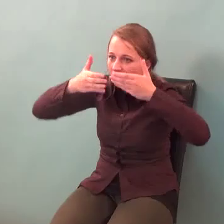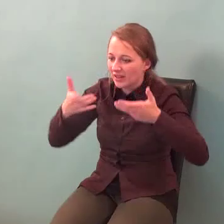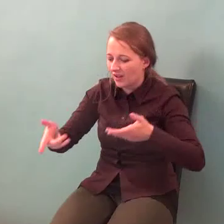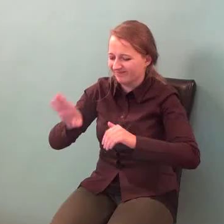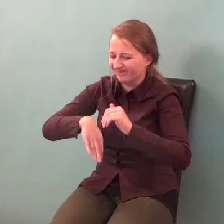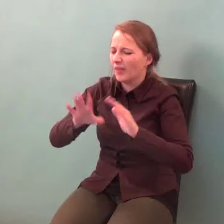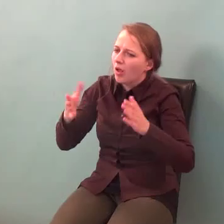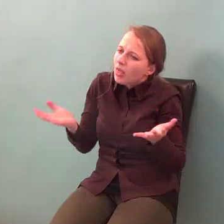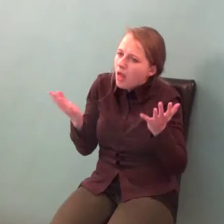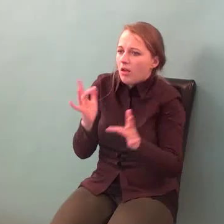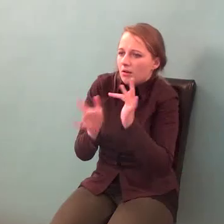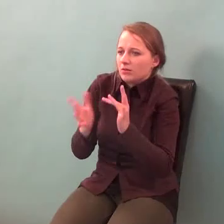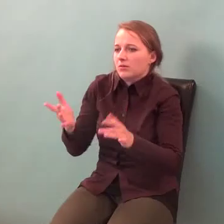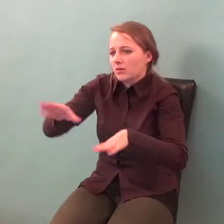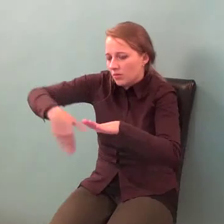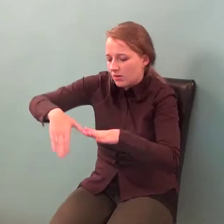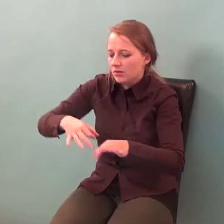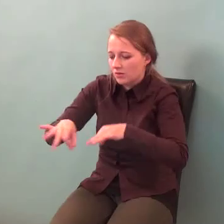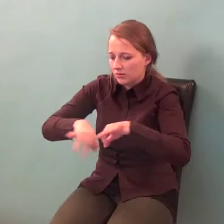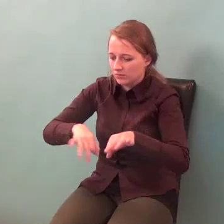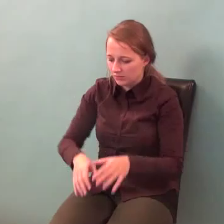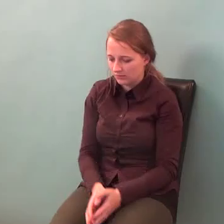To jest zwykły kask, lekki, na rower, deskorolkę, rolki.